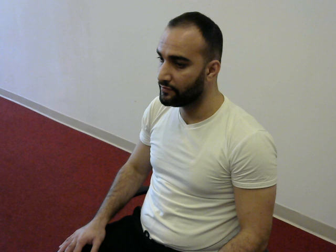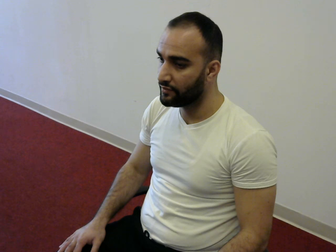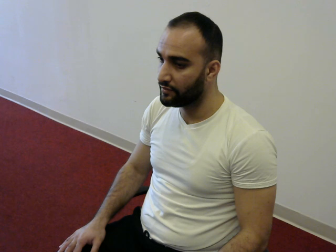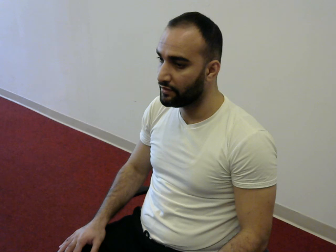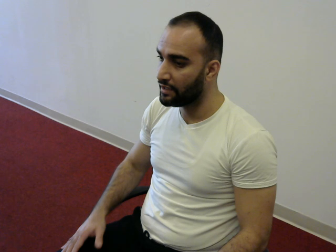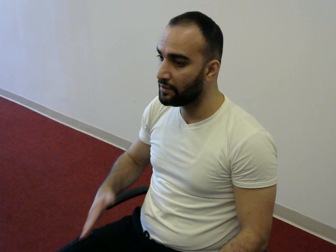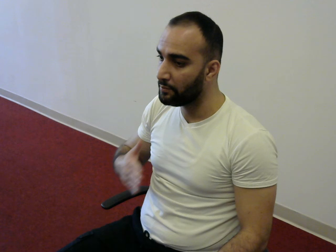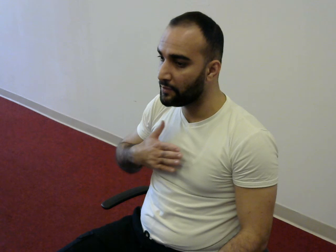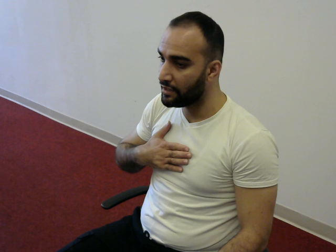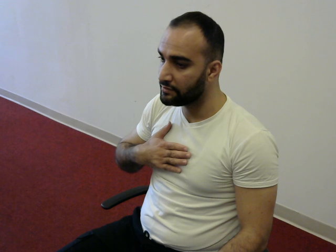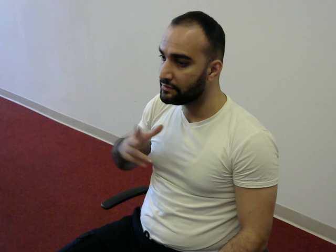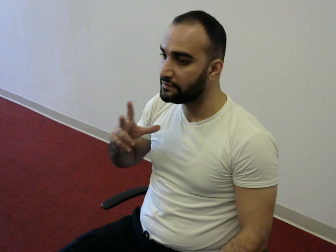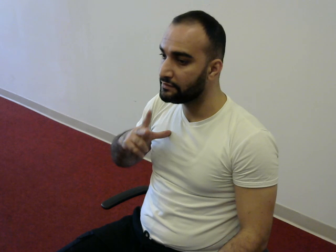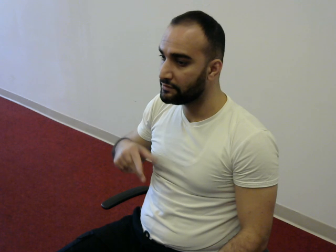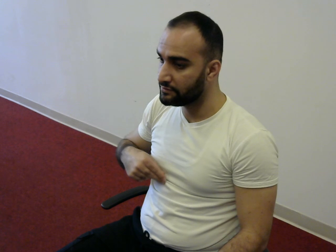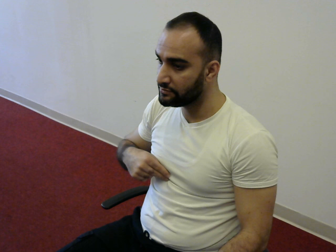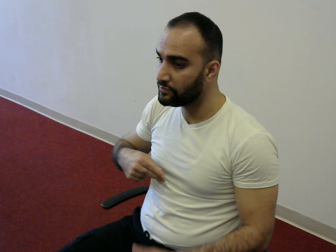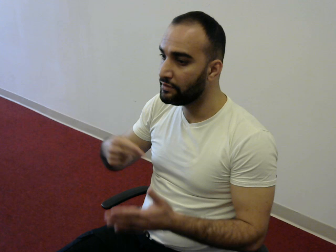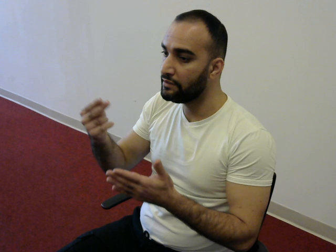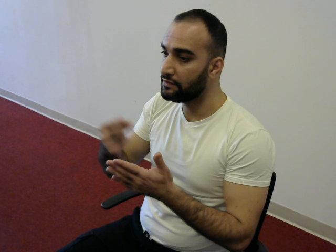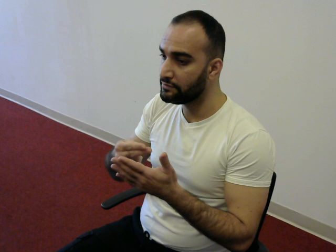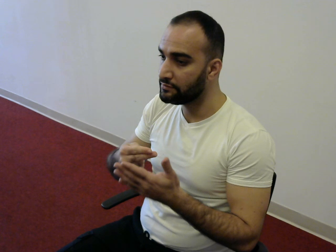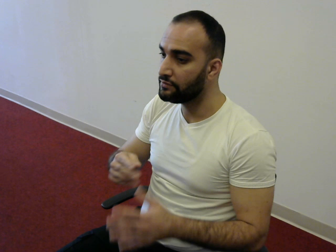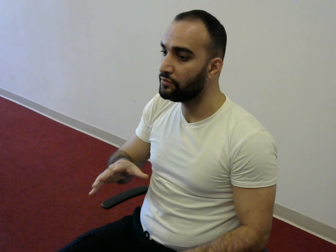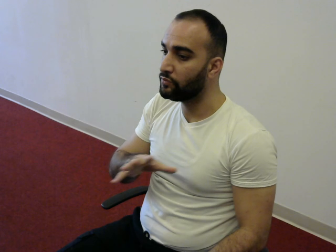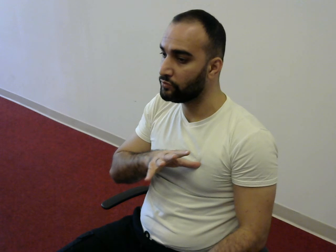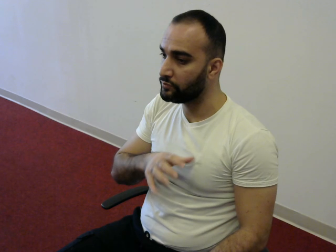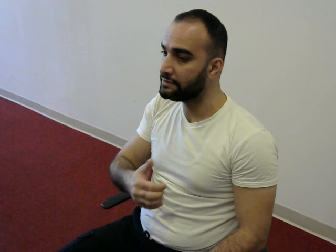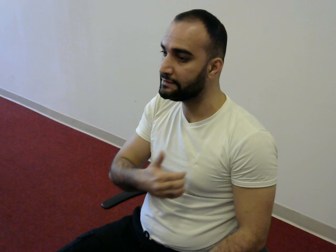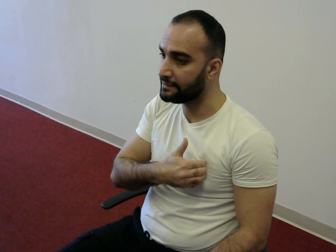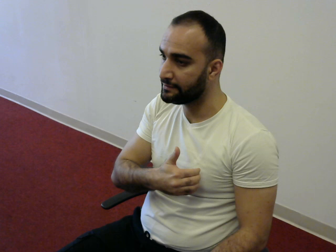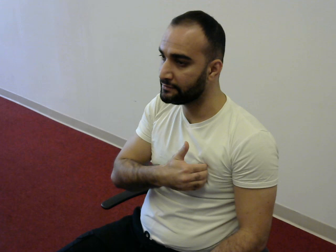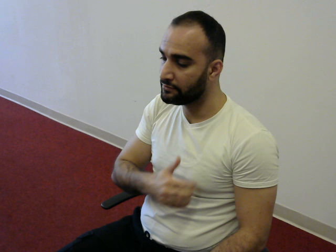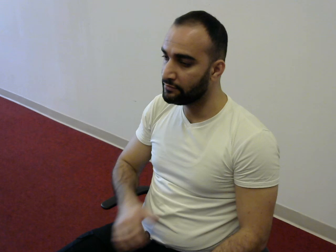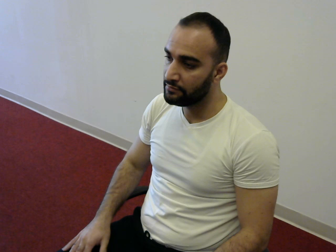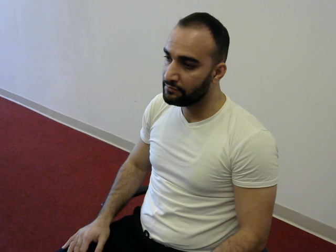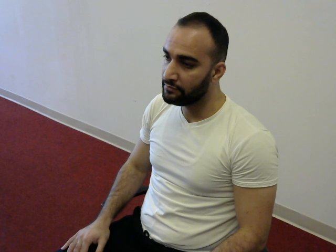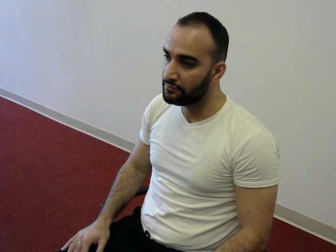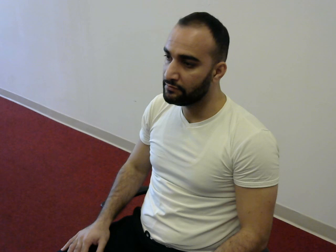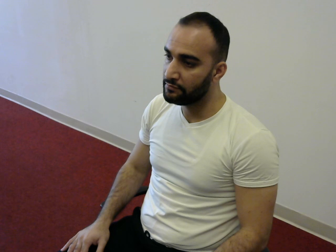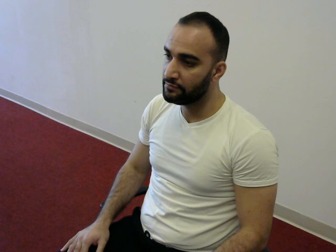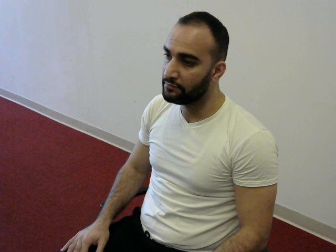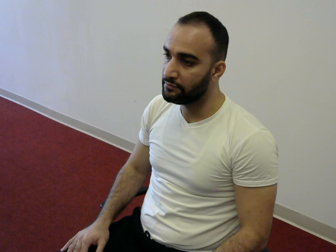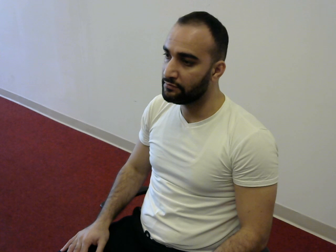Mənim qızım rəssam olmaq istəyir